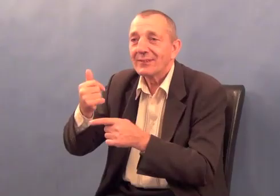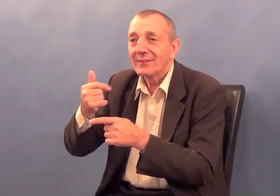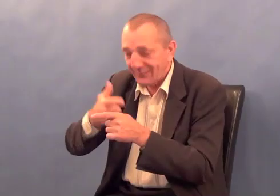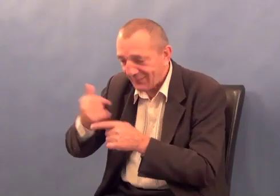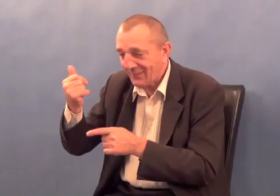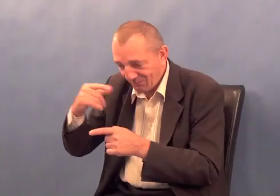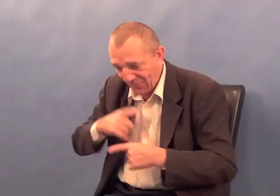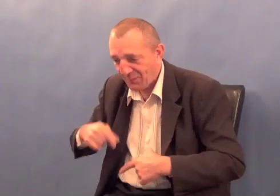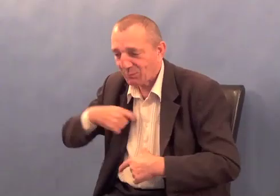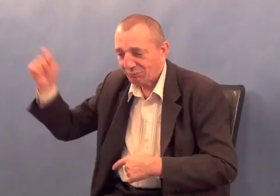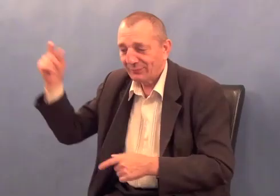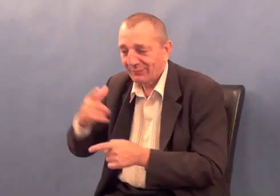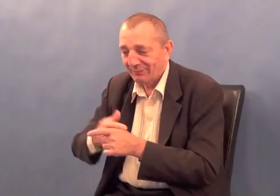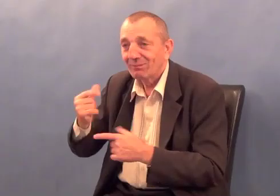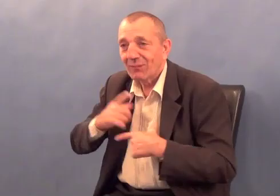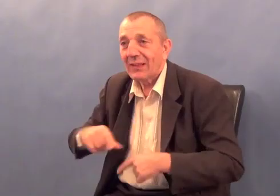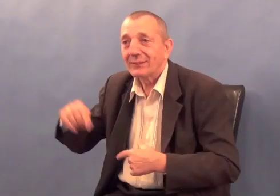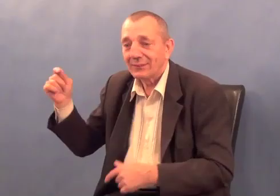Tak, dwudziestego pierwszego na wieś wyjeżdżam.